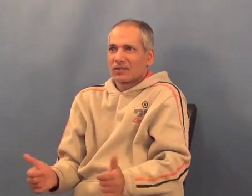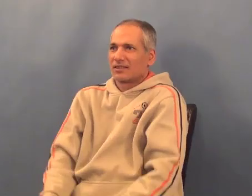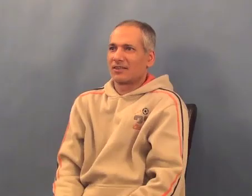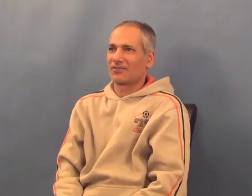Co się stało?